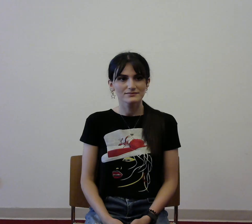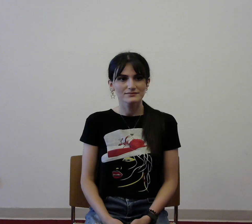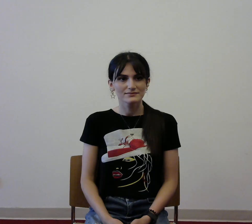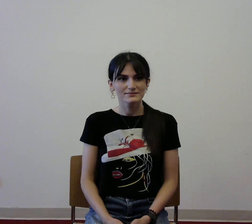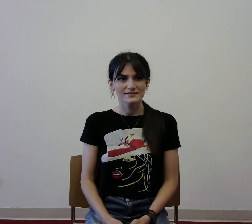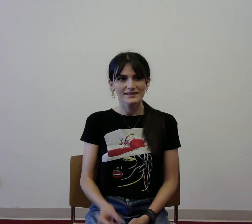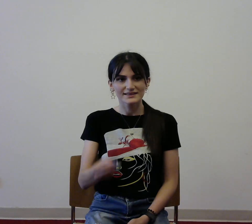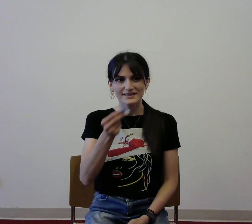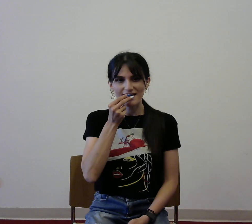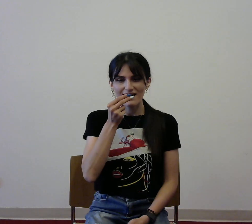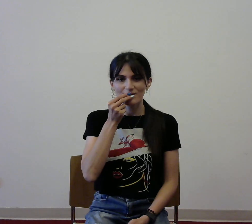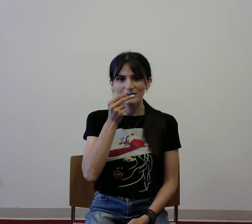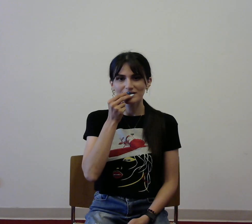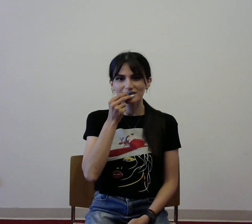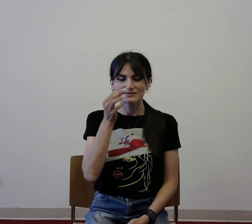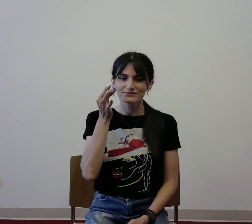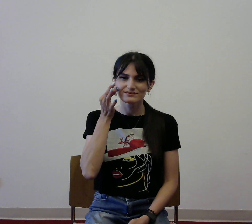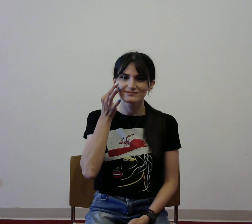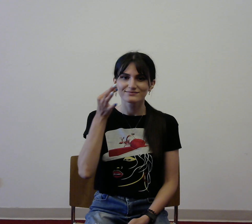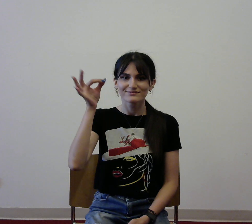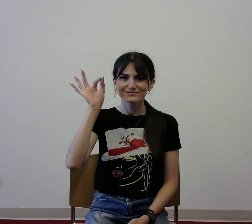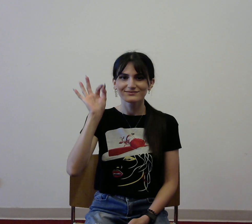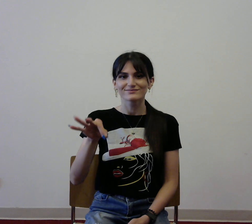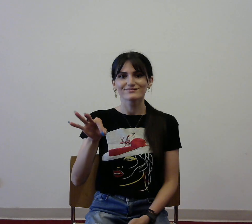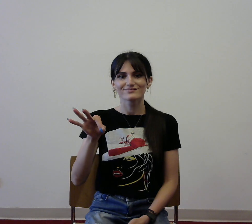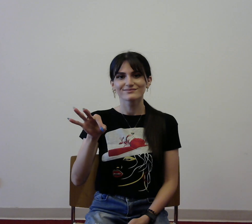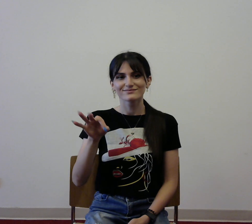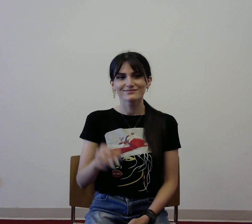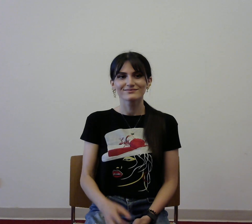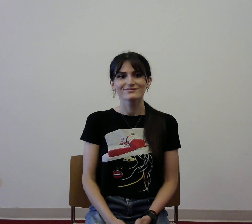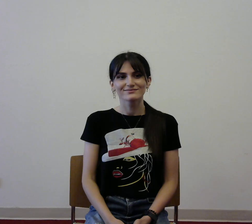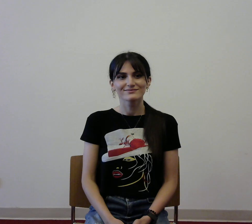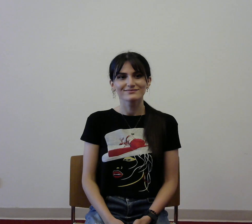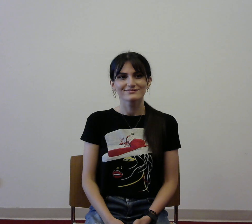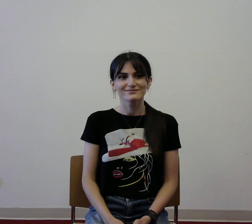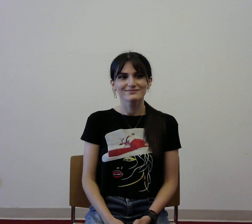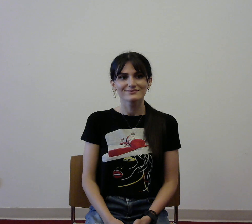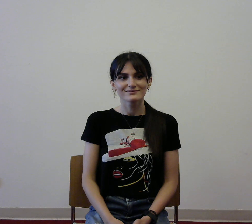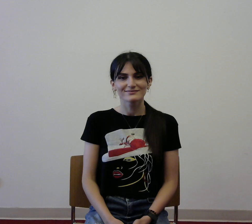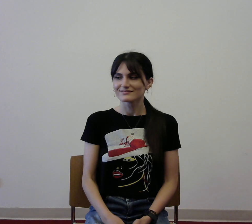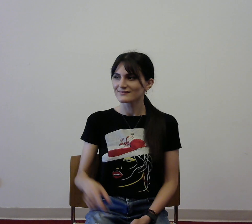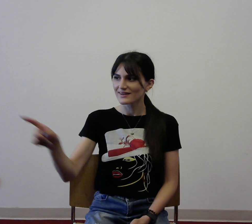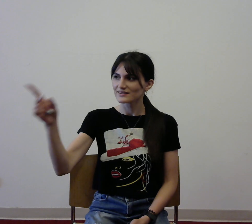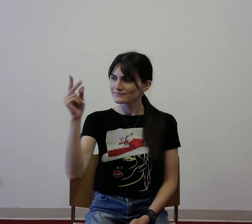Yemək dadlı idi